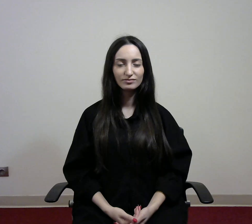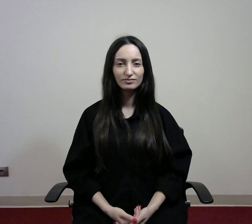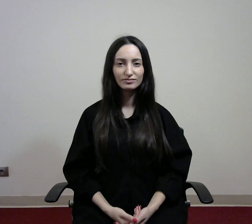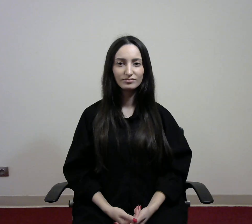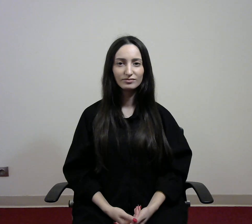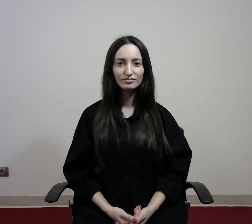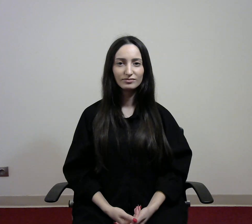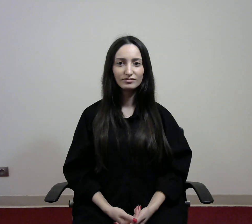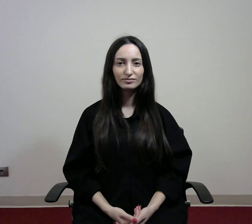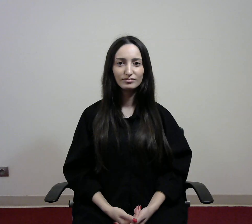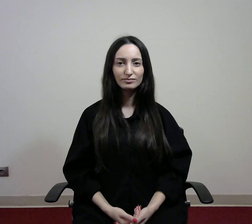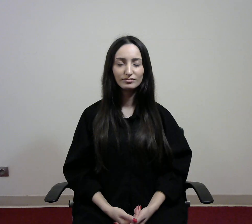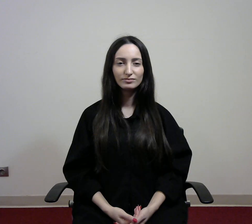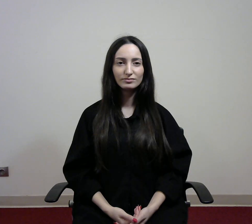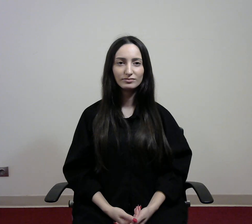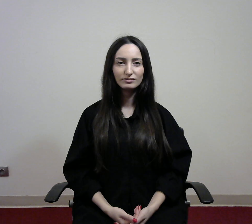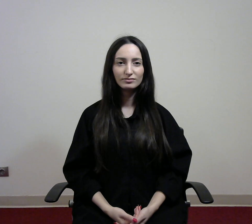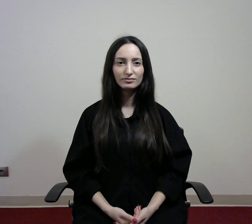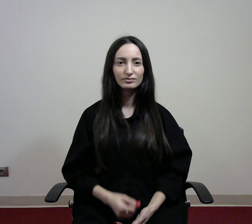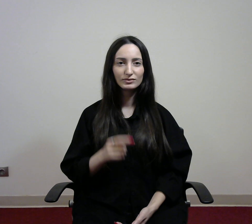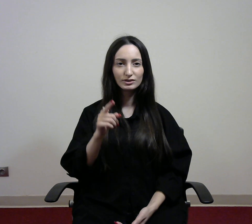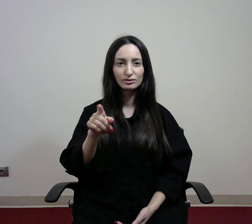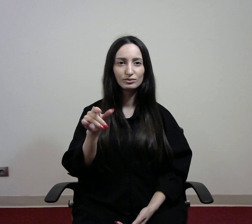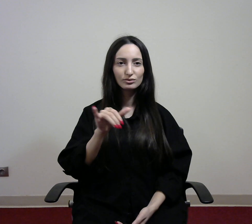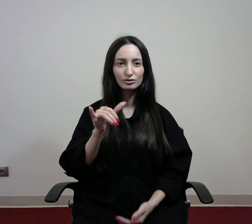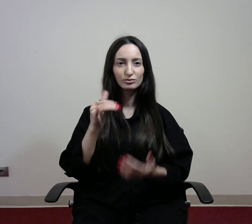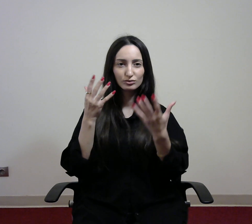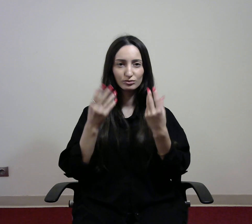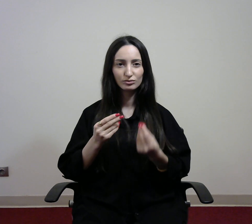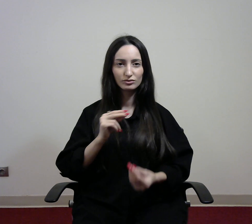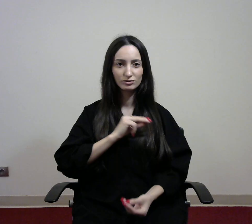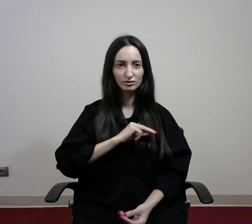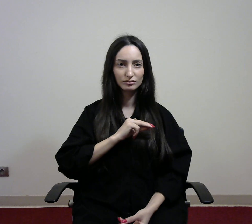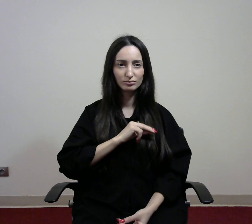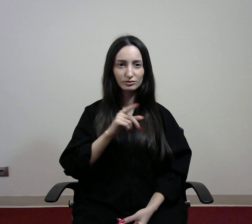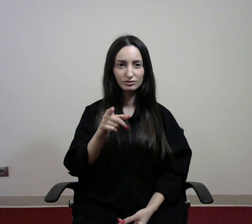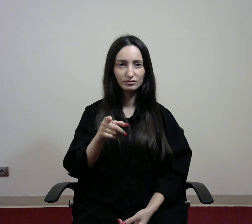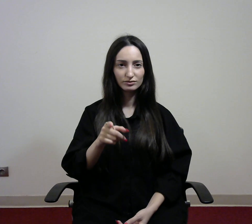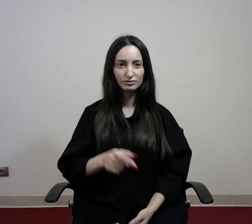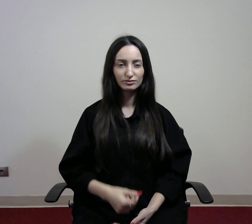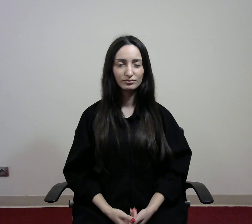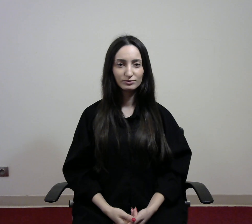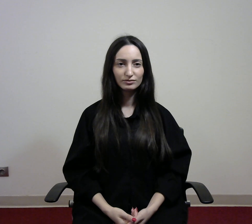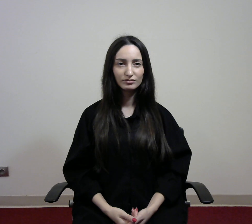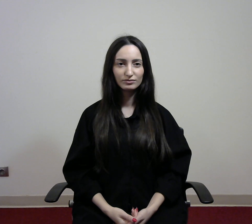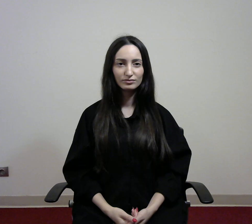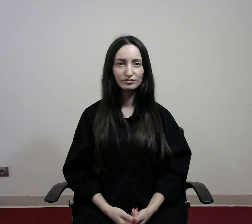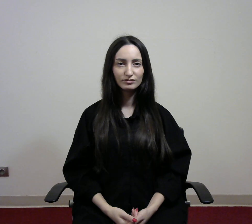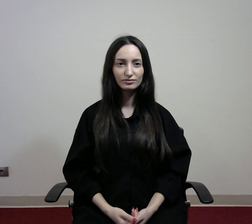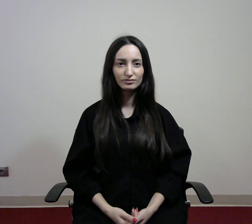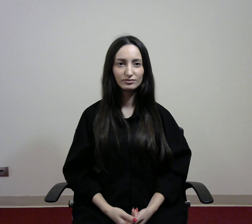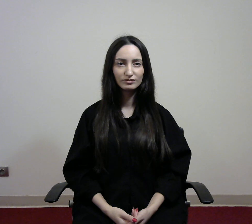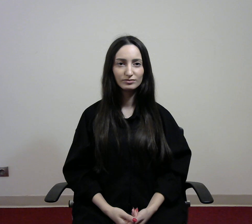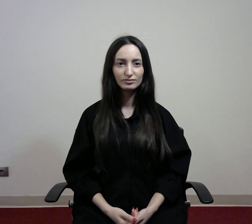Sən şənbə günü işləyirsən?